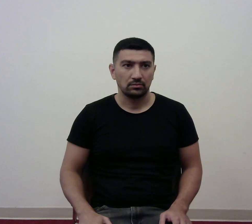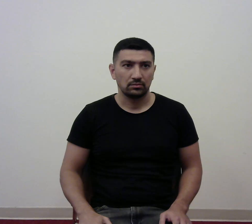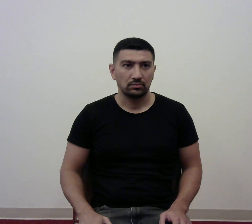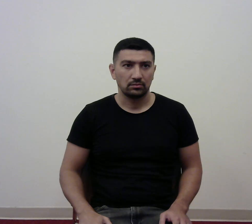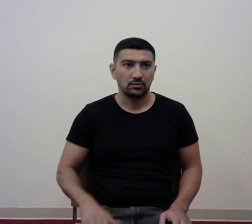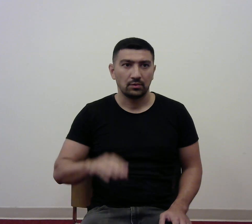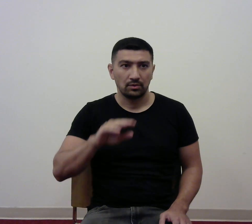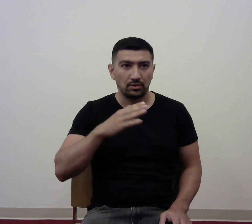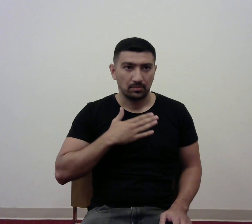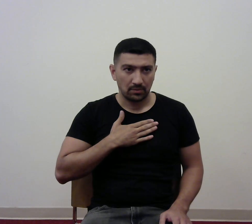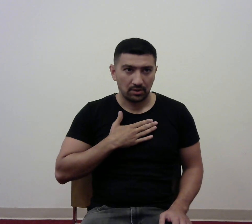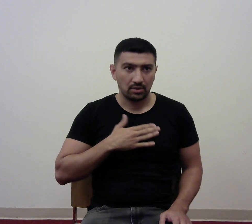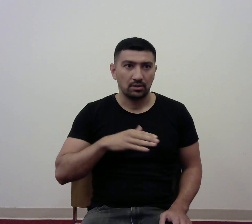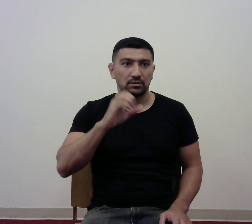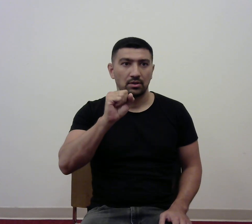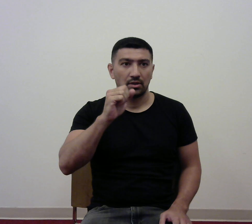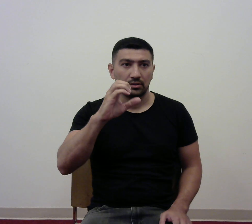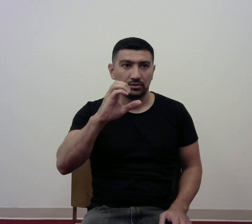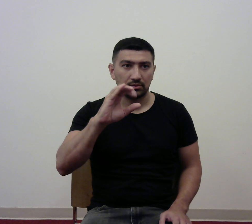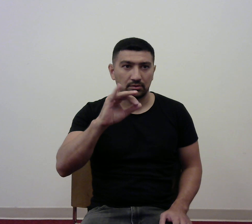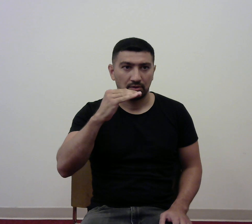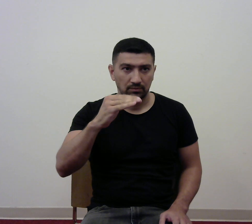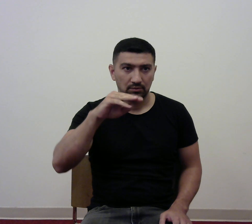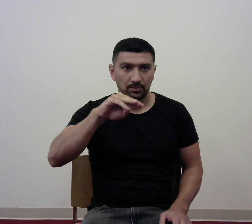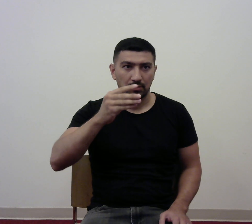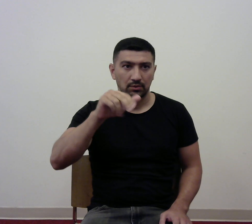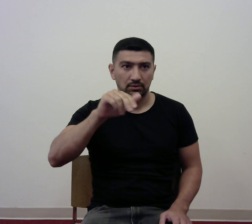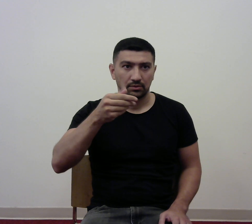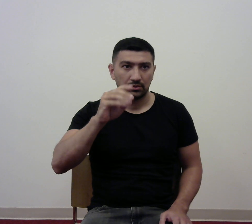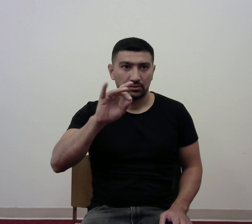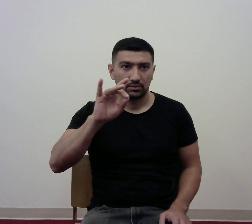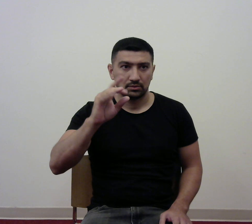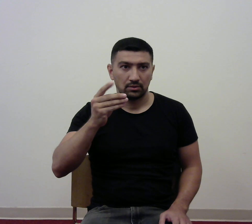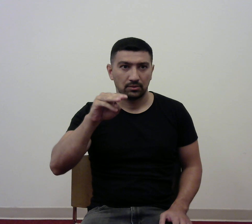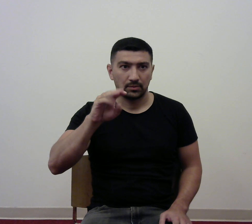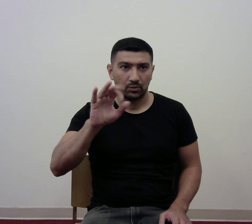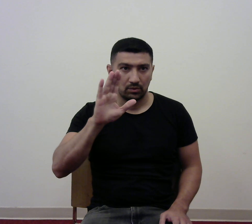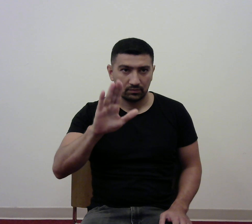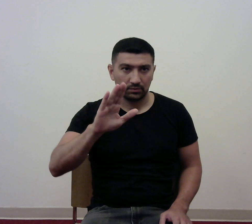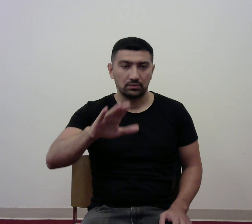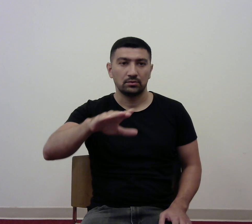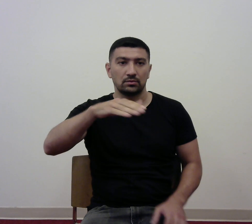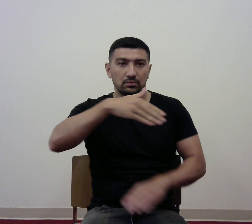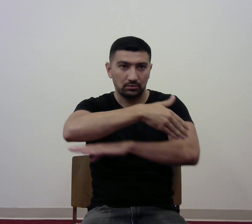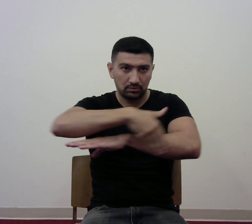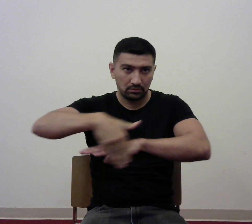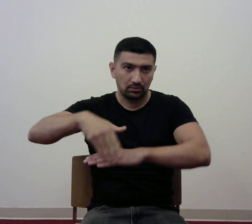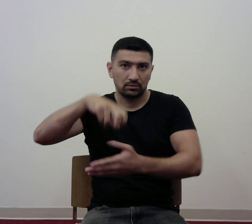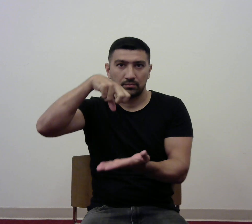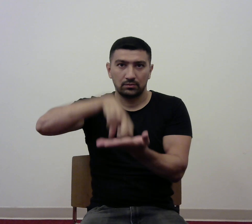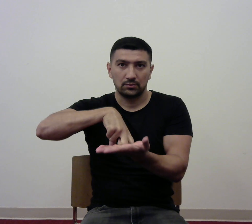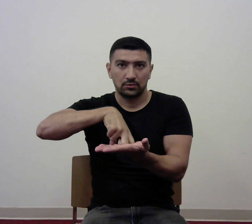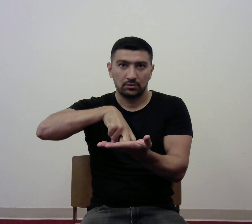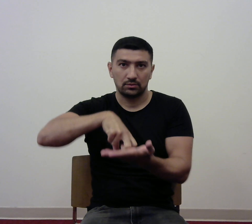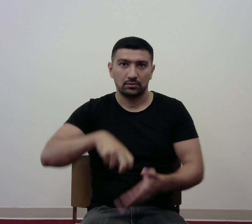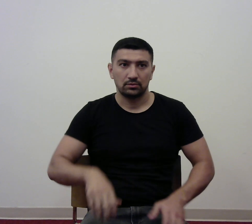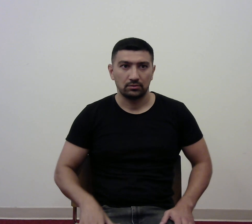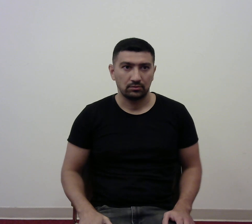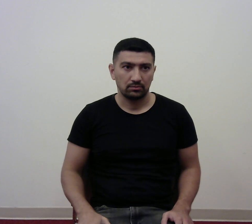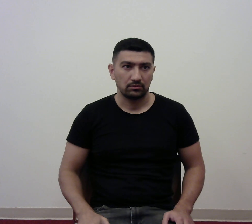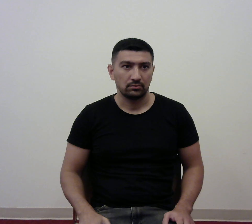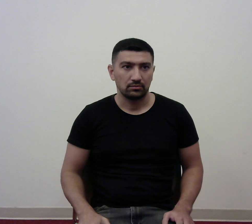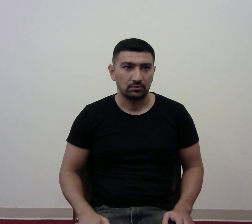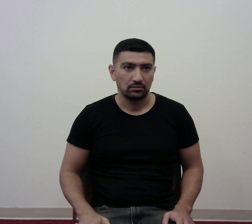Mən Asif Məhərrəmov küçəsində qeydiyyatdayam